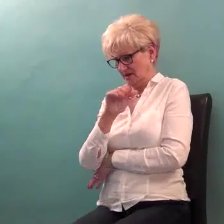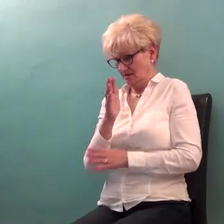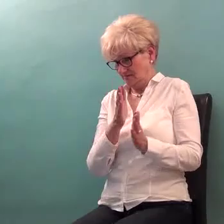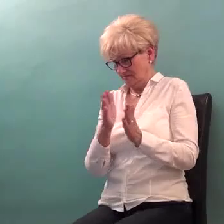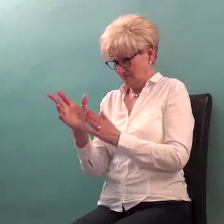Następny?